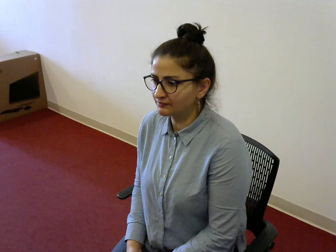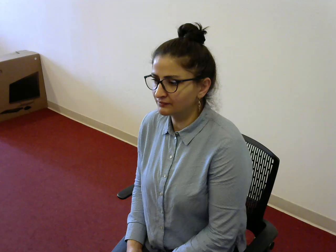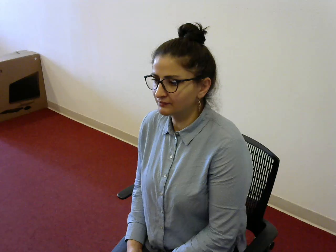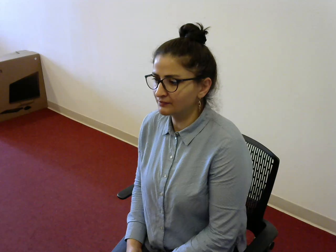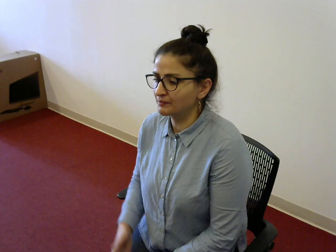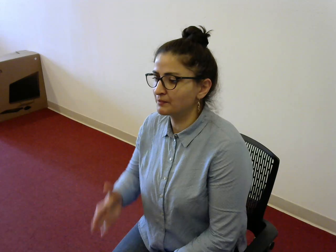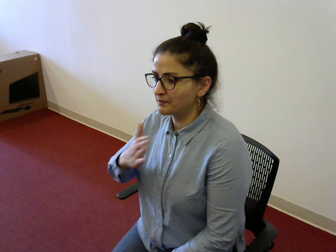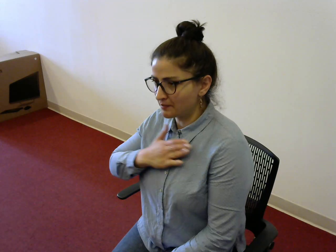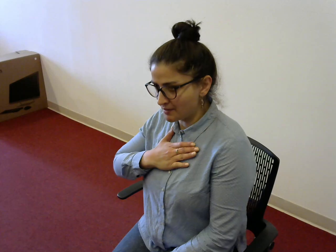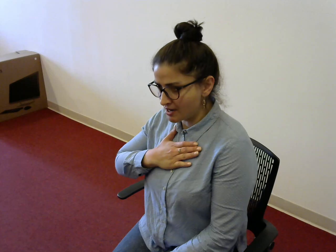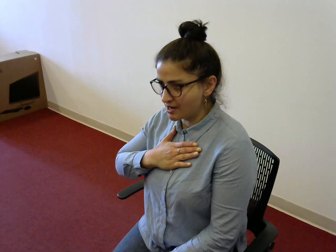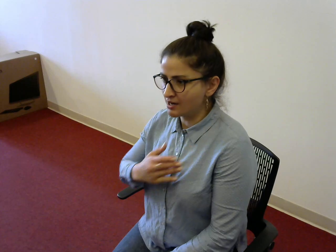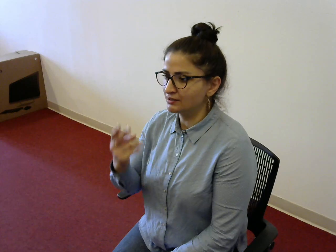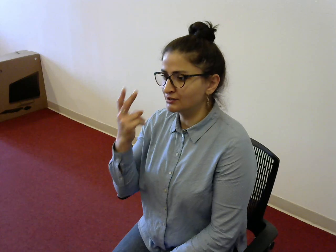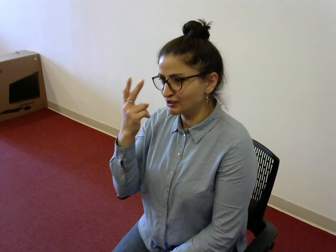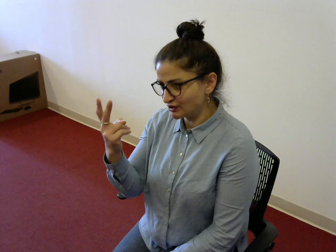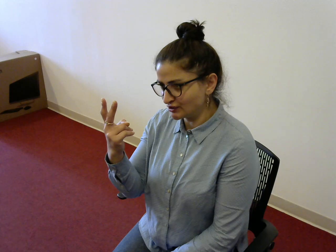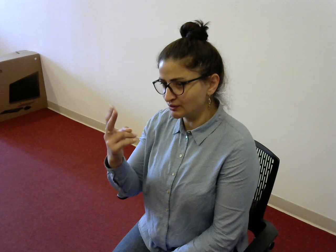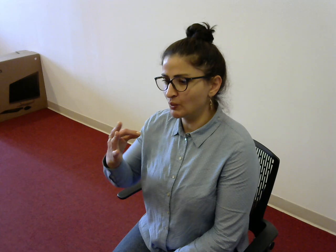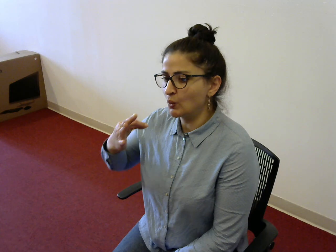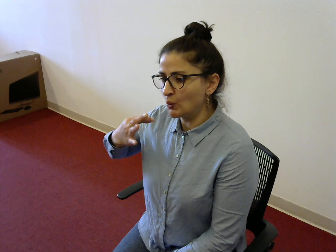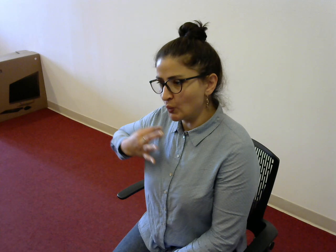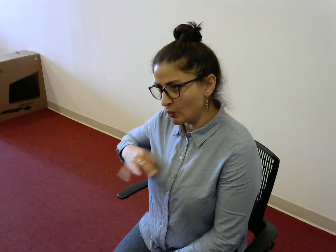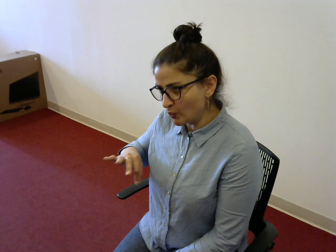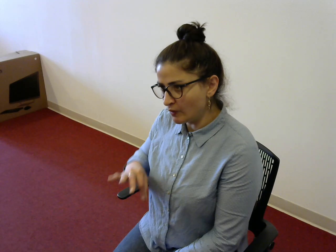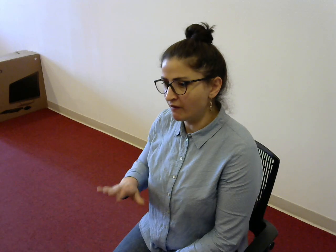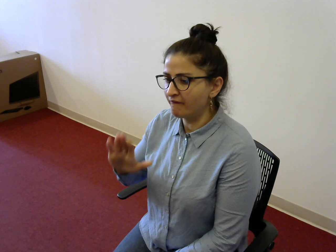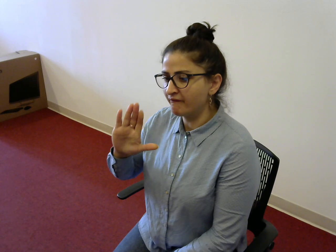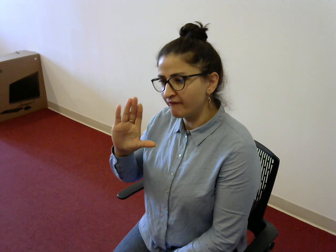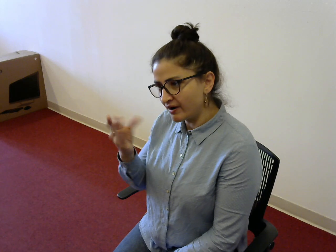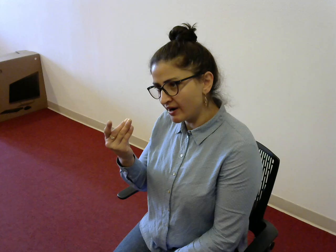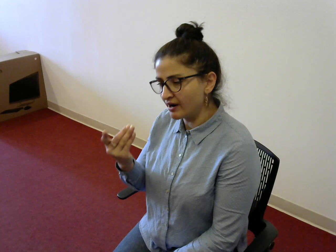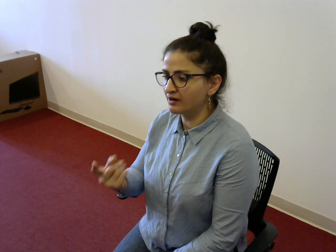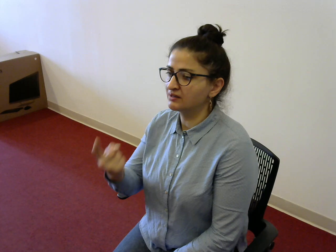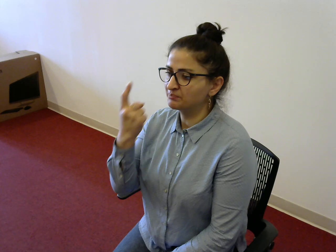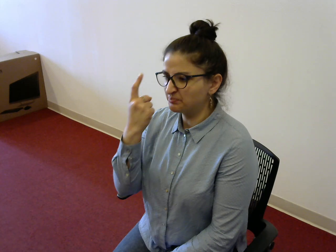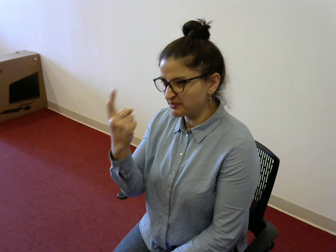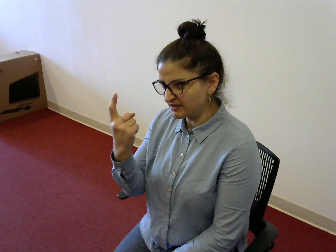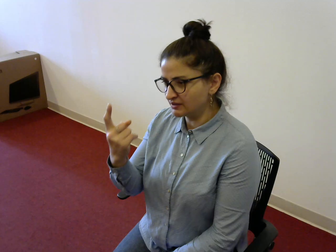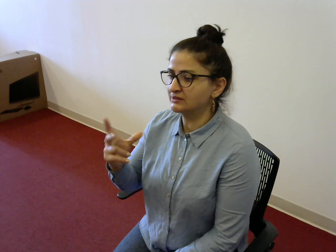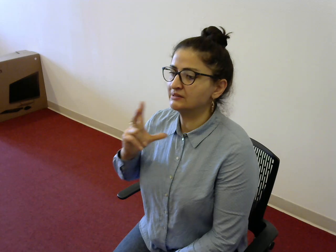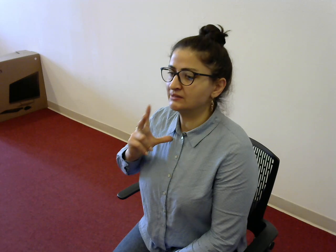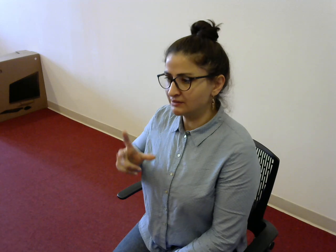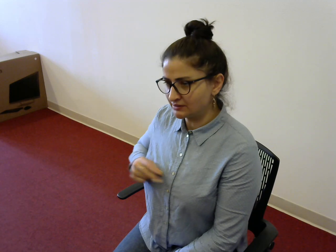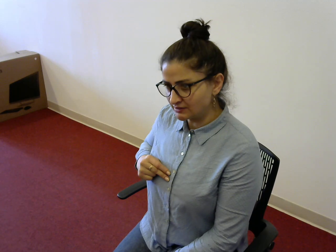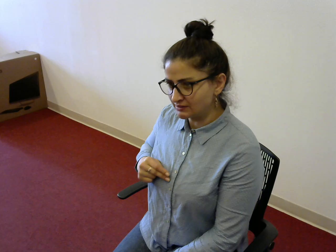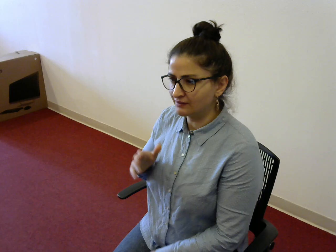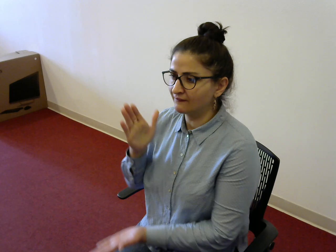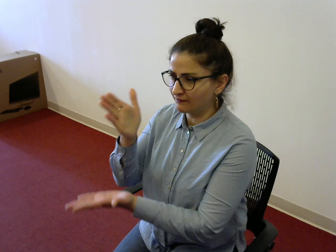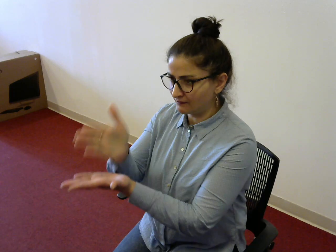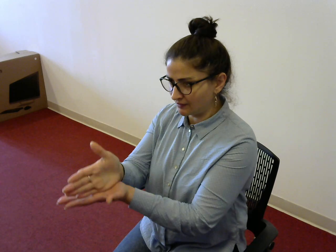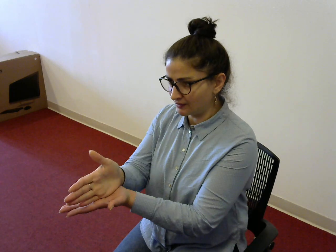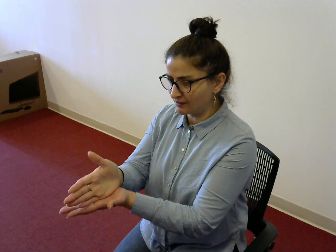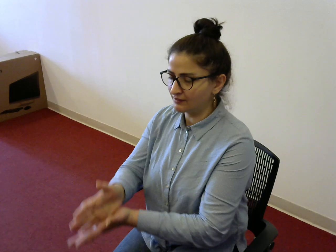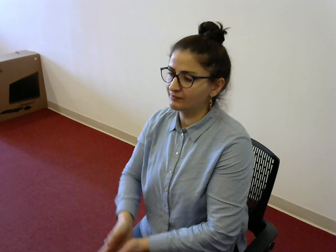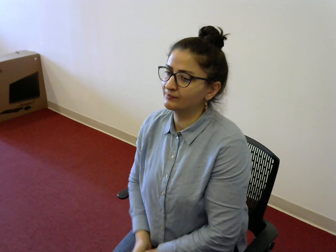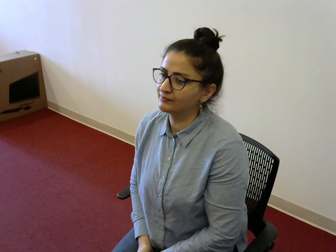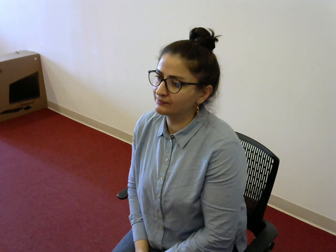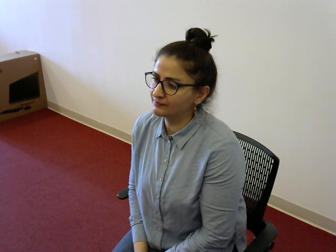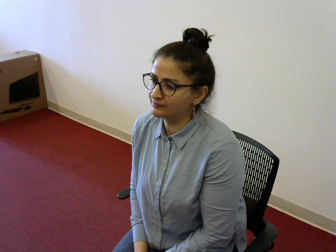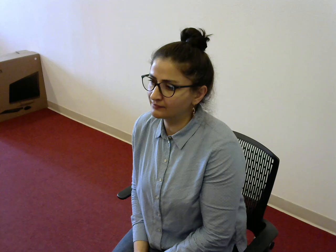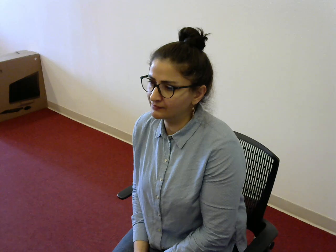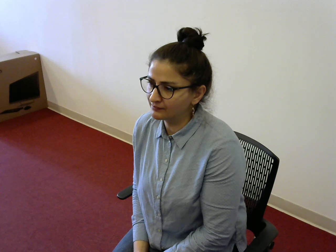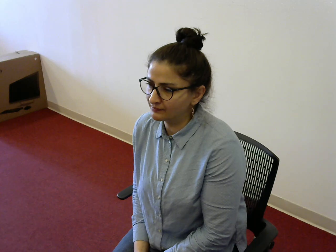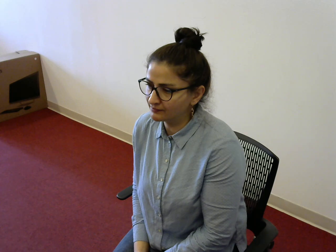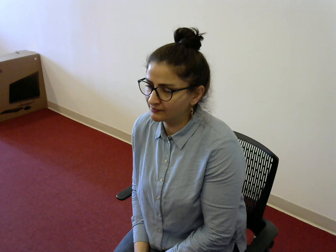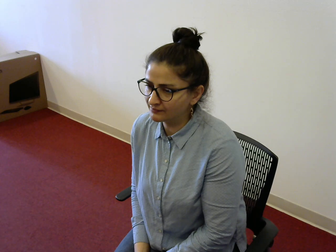Mənim 2 oğlum və 1 qızım var